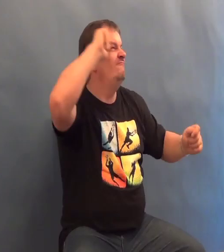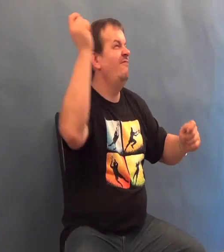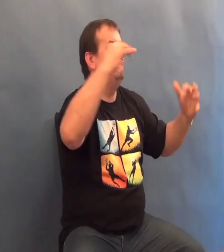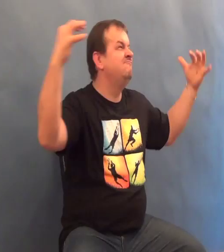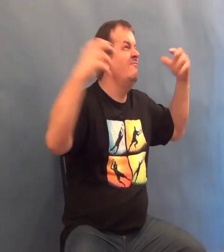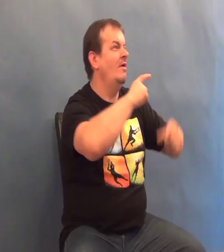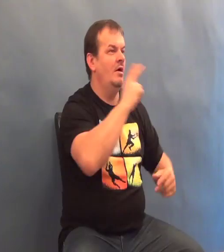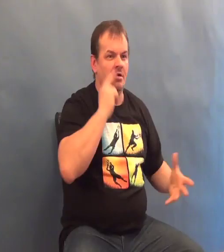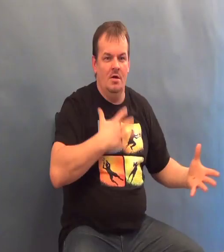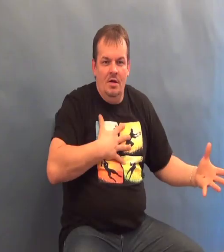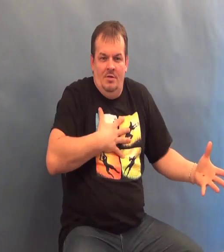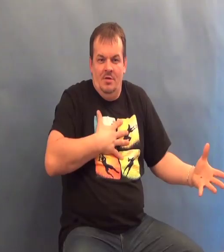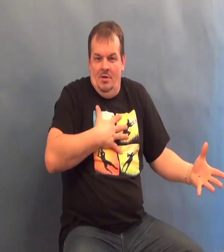A ten głuchy jest zaskoczony tymi opowieściami.